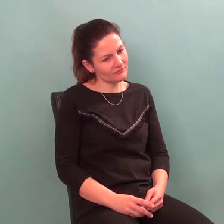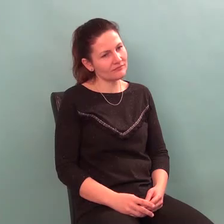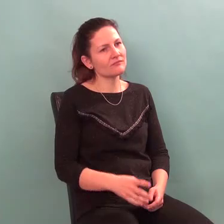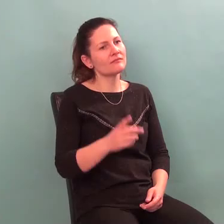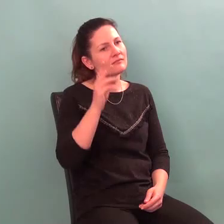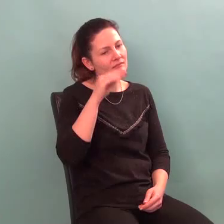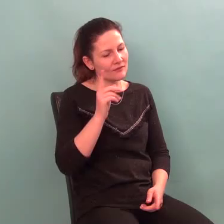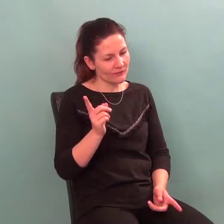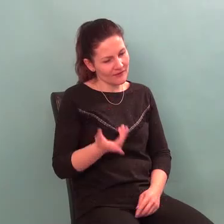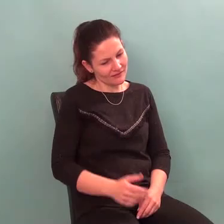Informuje, że trzeba uważać.